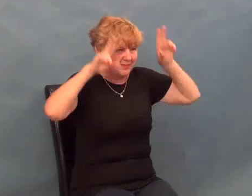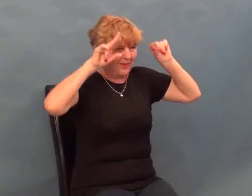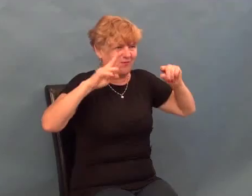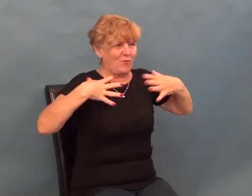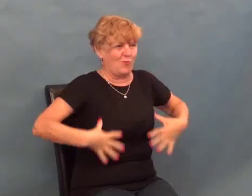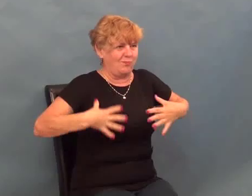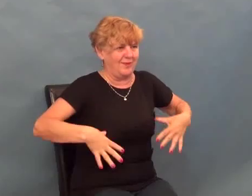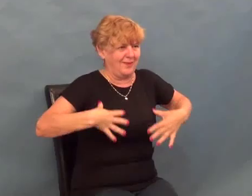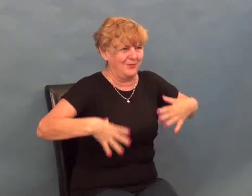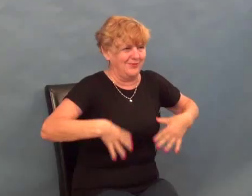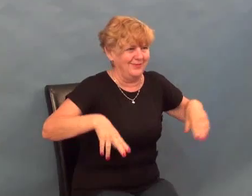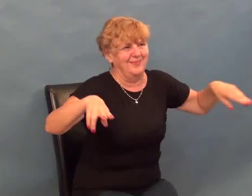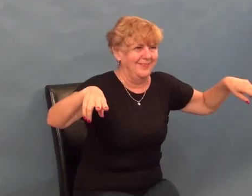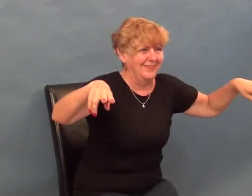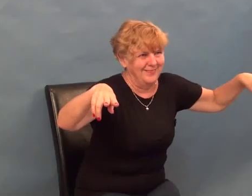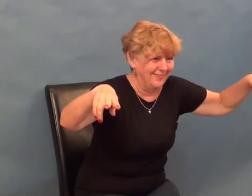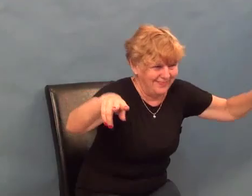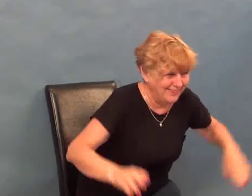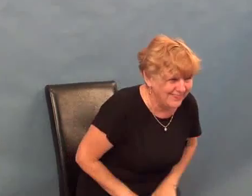Królik szedł w ubraniu.